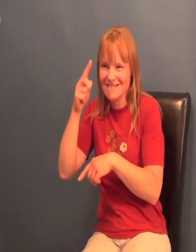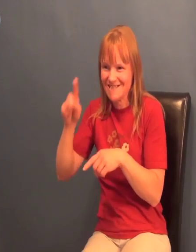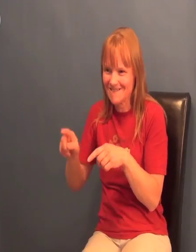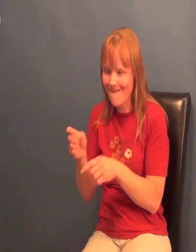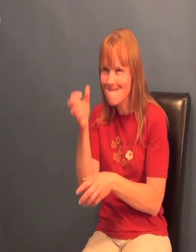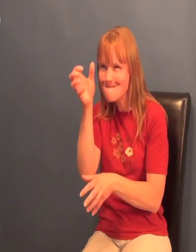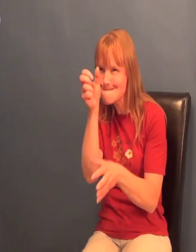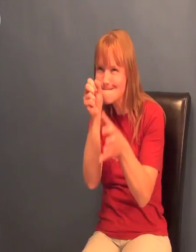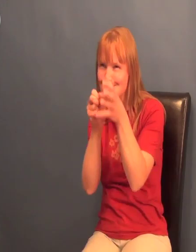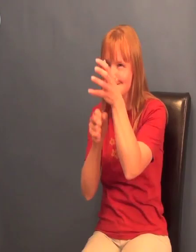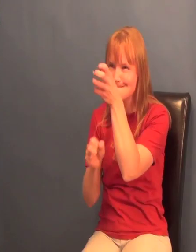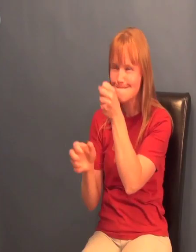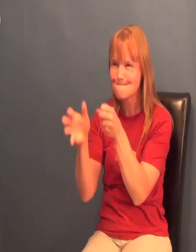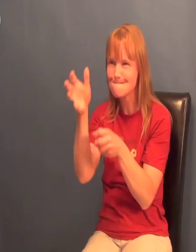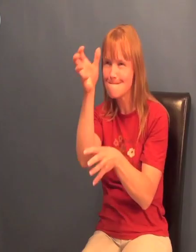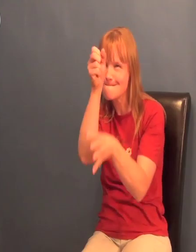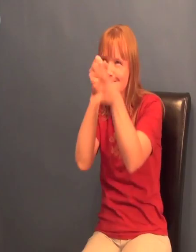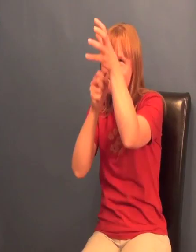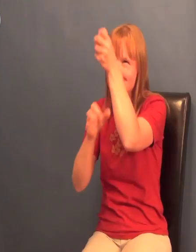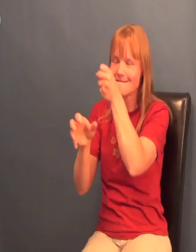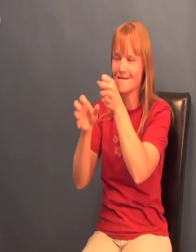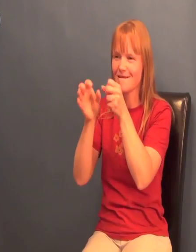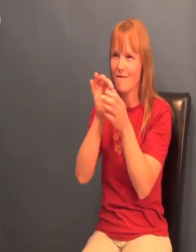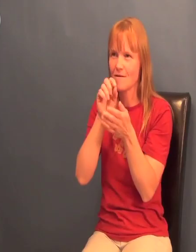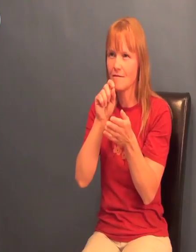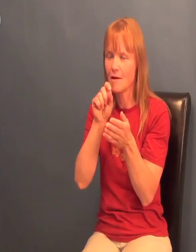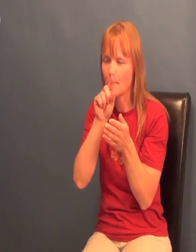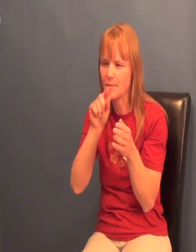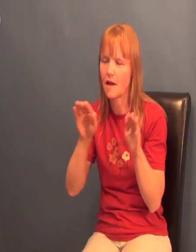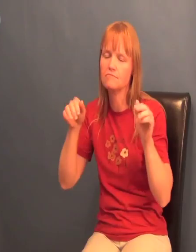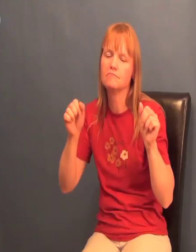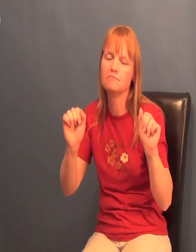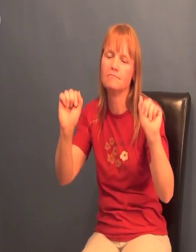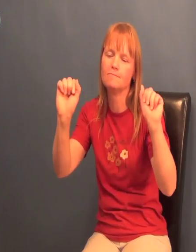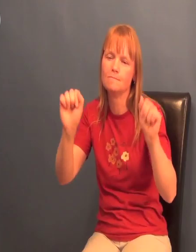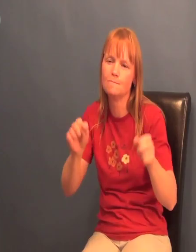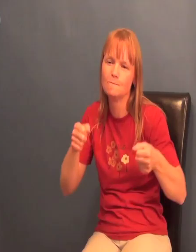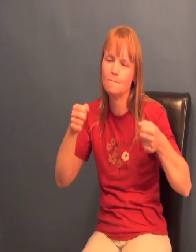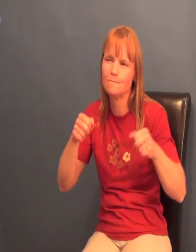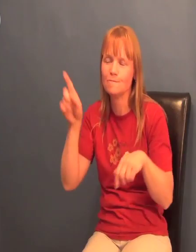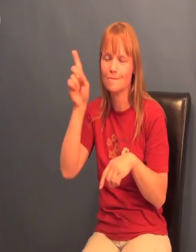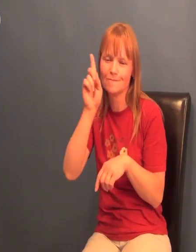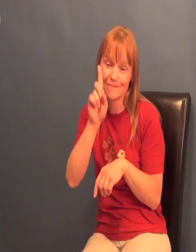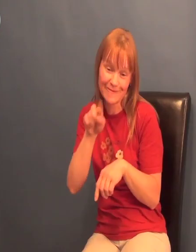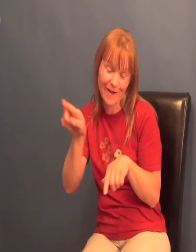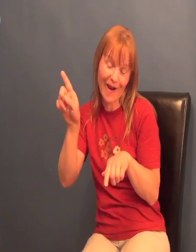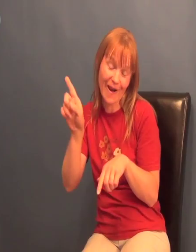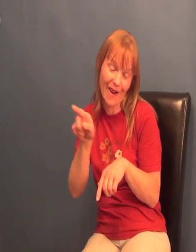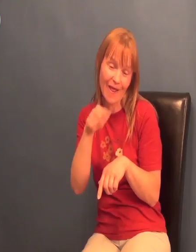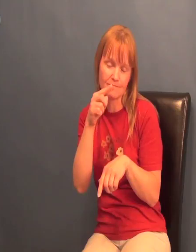Wspina się po rynnie. Ptaszek huśta się, a kot dyryguje mu palcem.